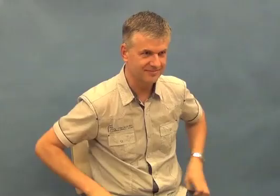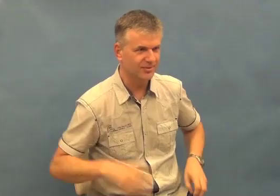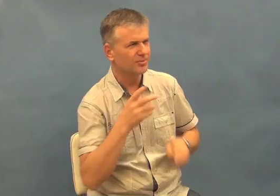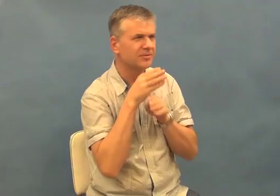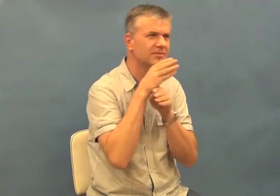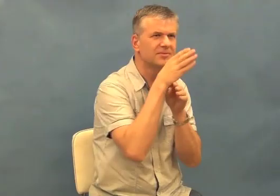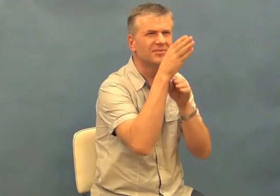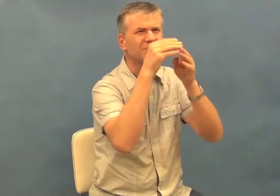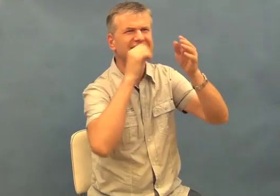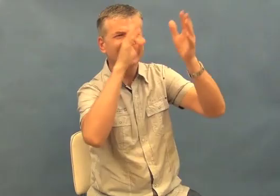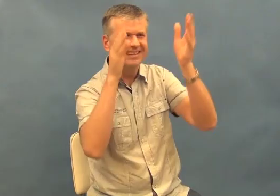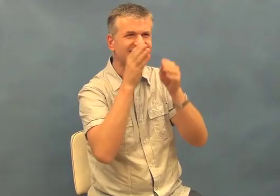Poszedł dalej obok starego domu.